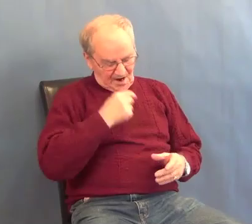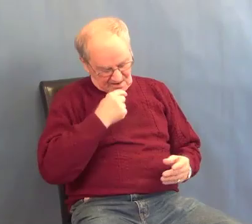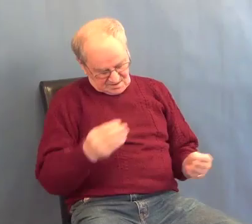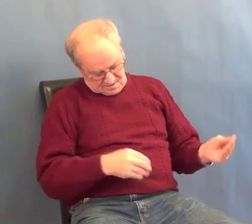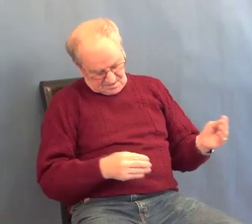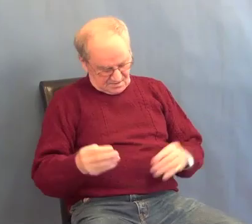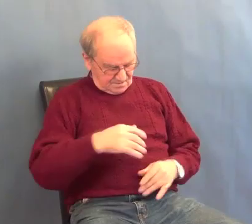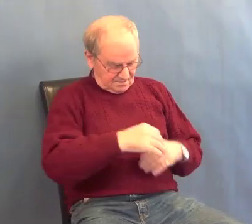Jedzenie przyrządzam.